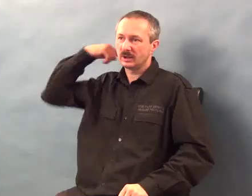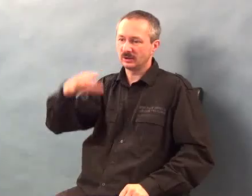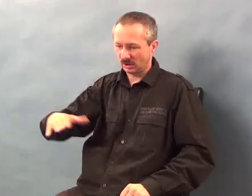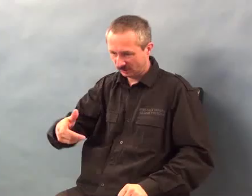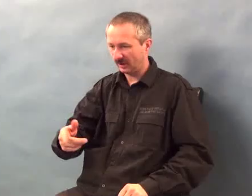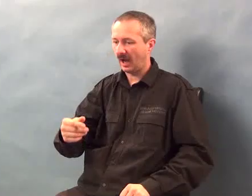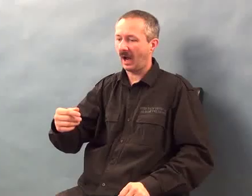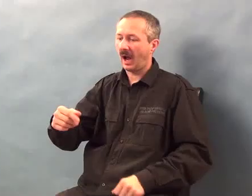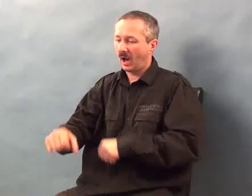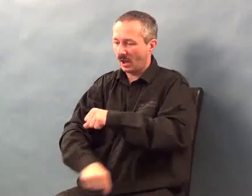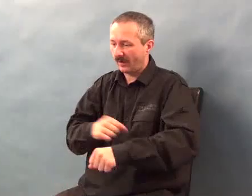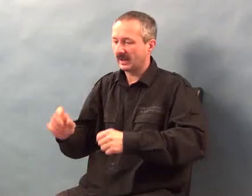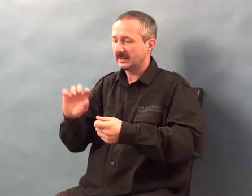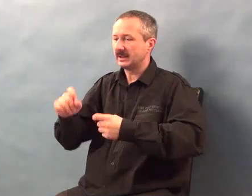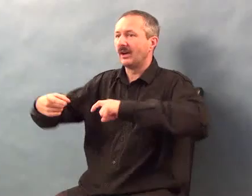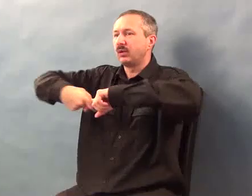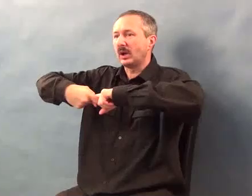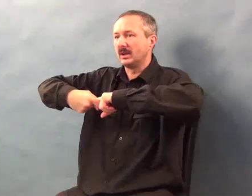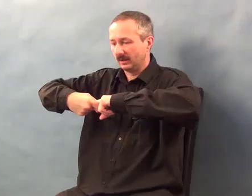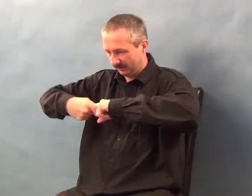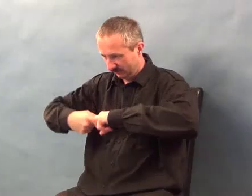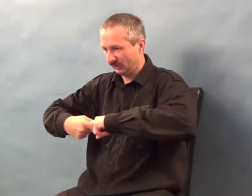Rower z przyczepą.